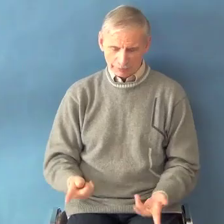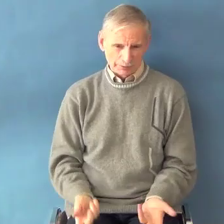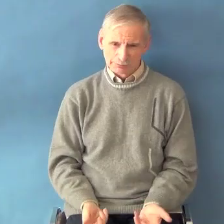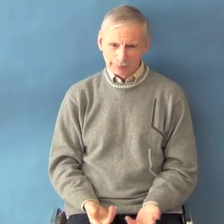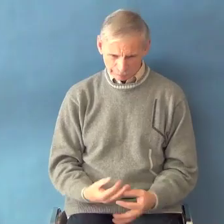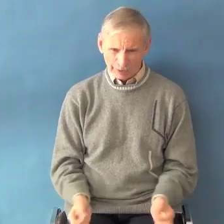Wolno.